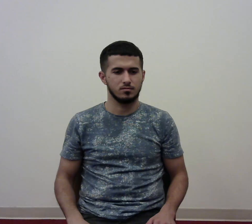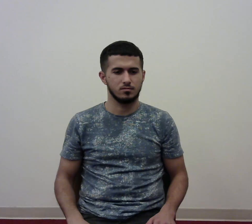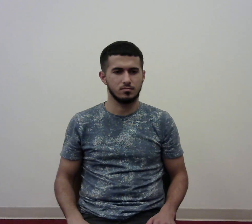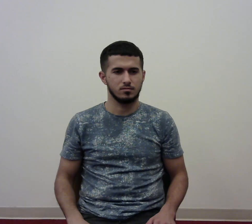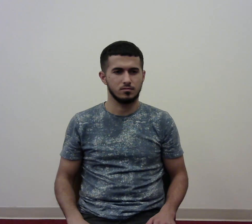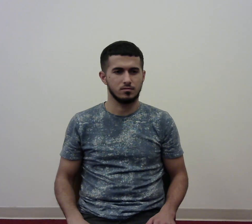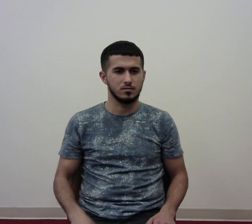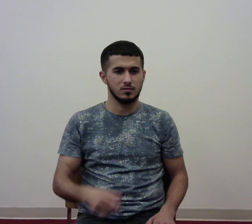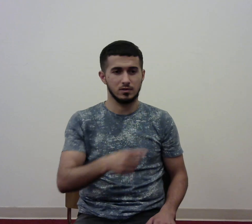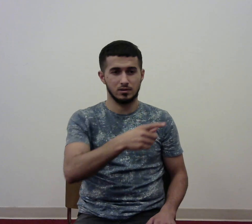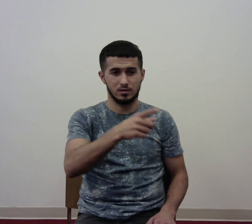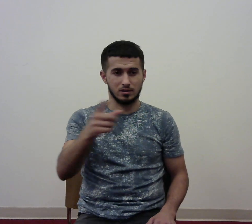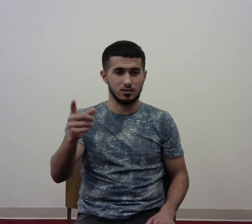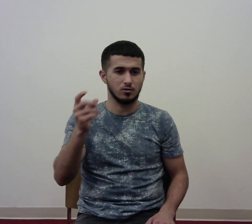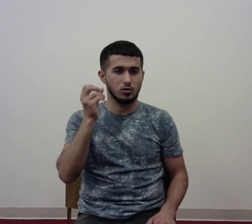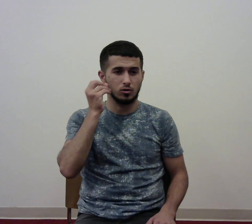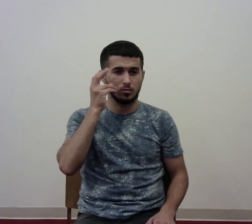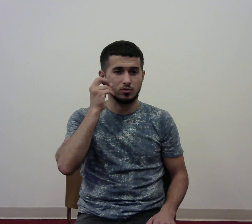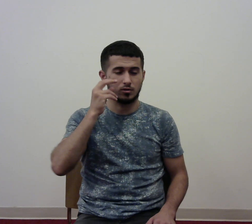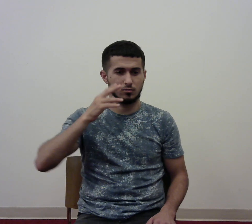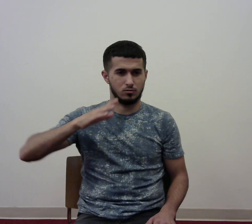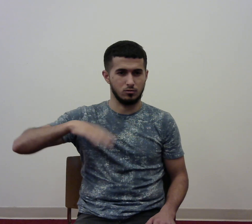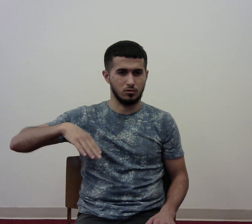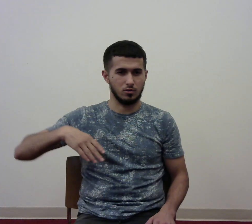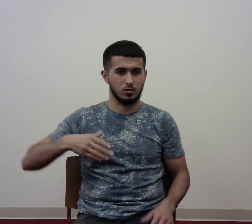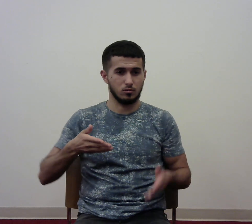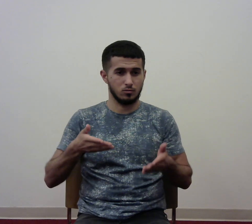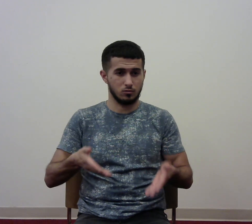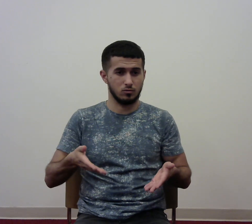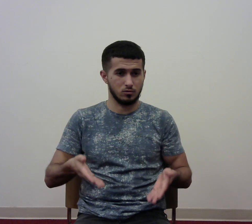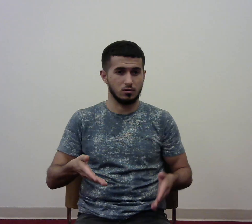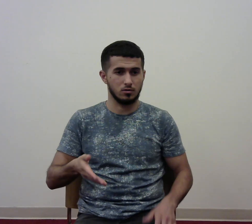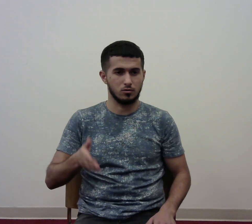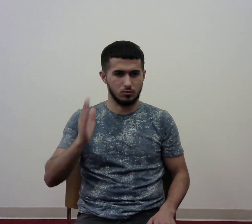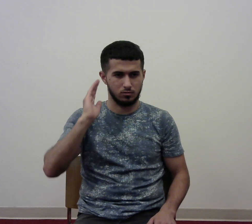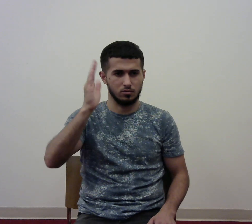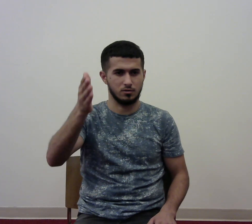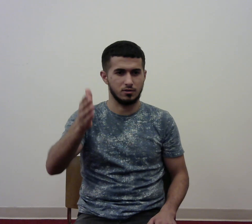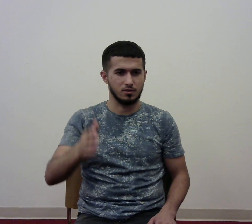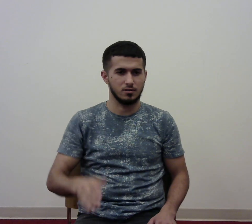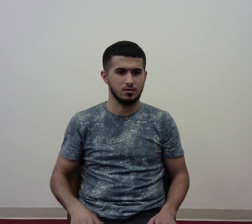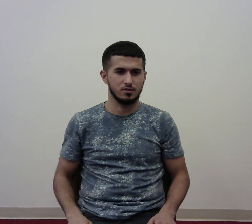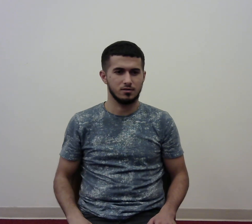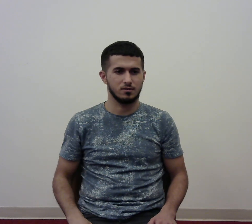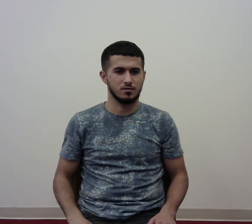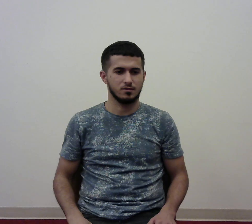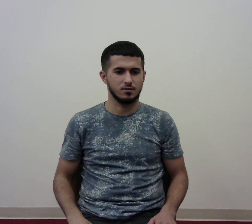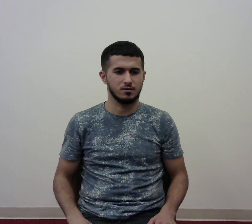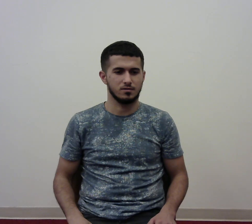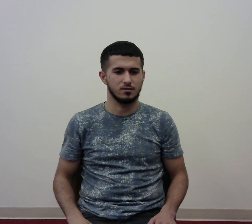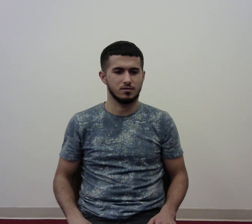Siz günortadan sonra burda olacaqsınızmı?